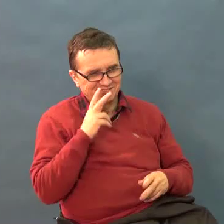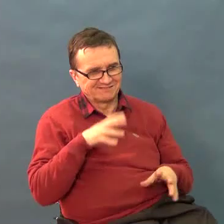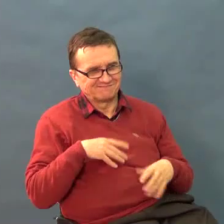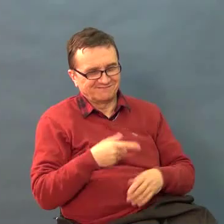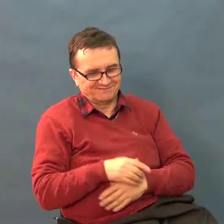Tata się zdenerwował.